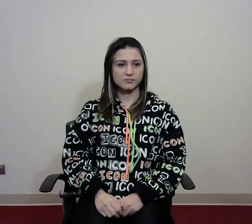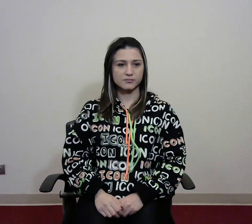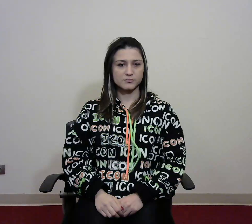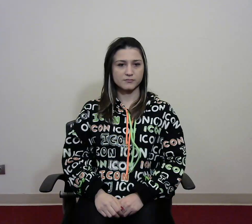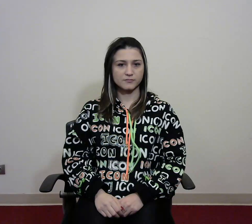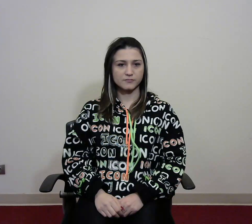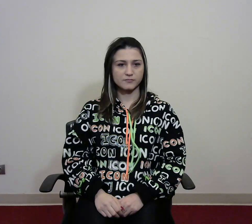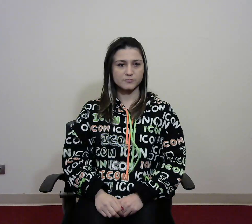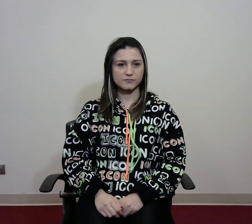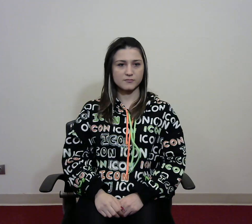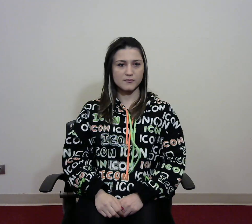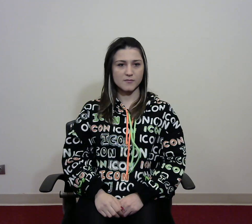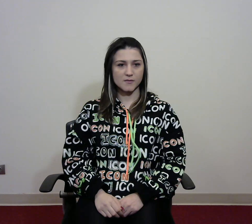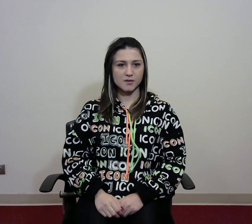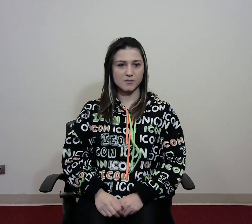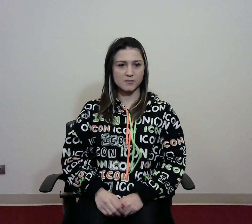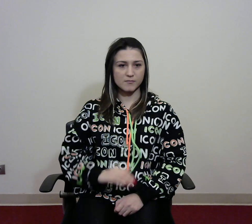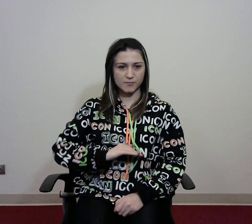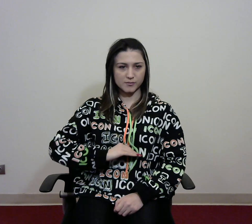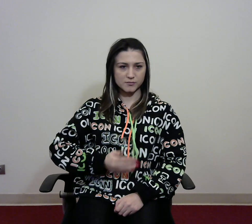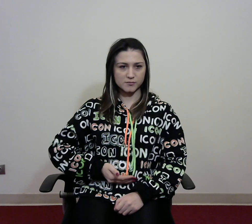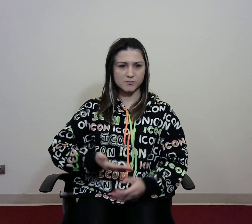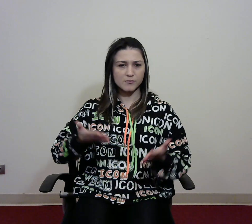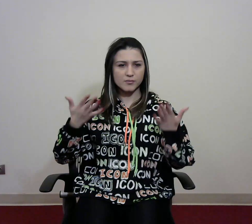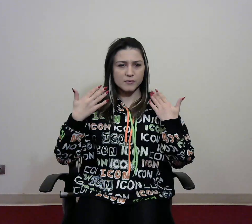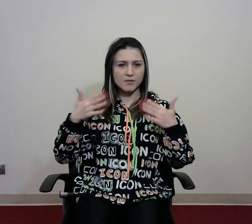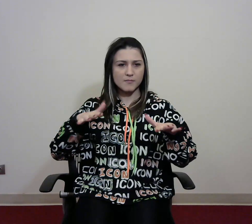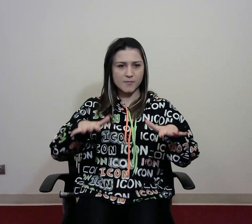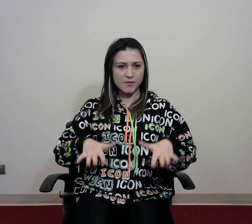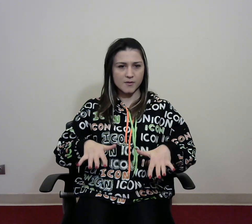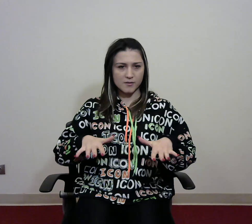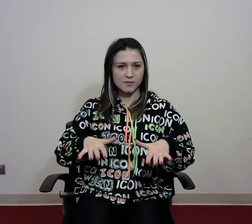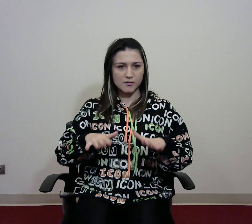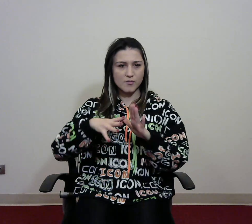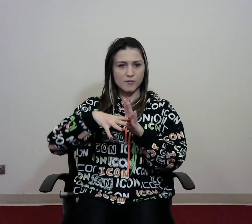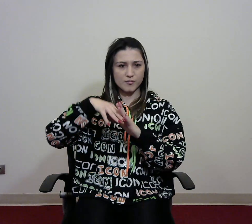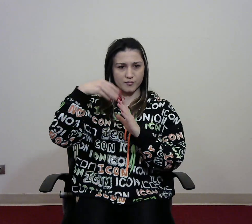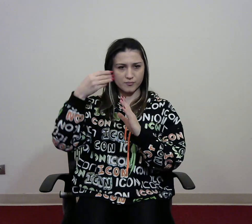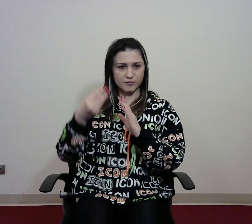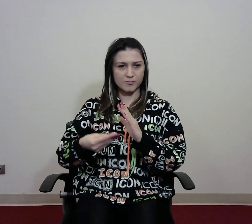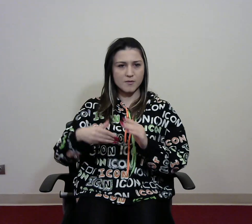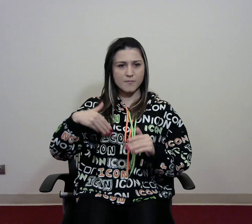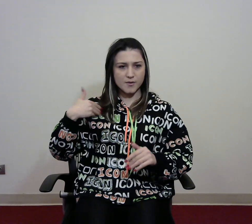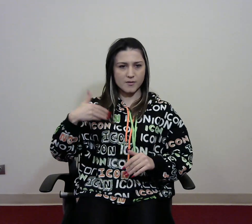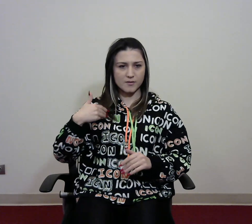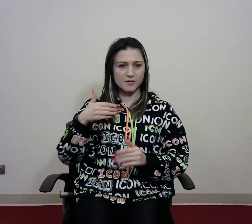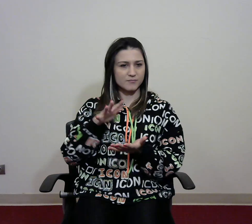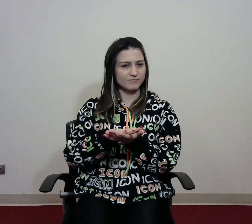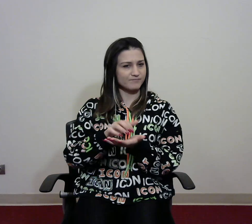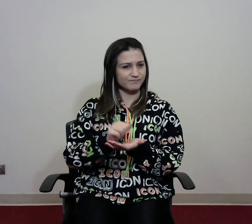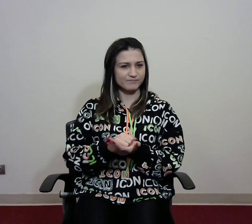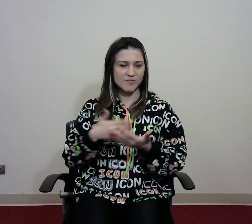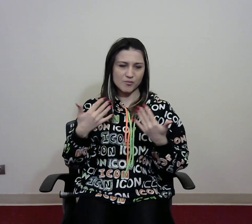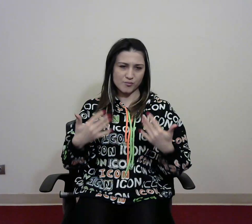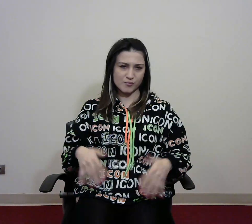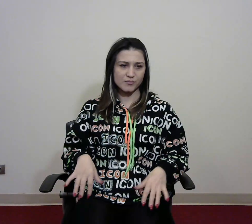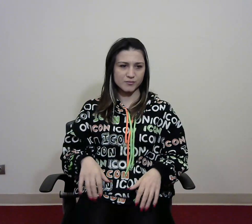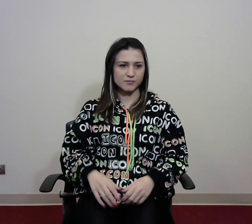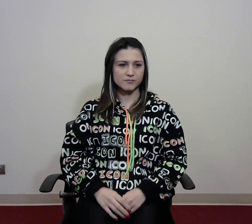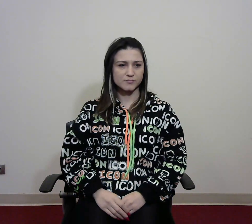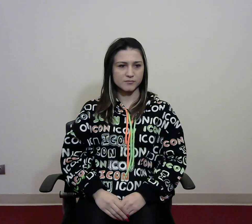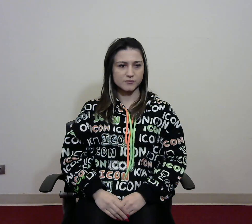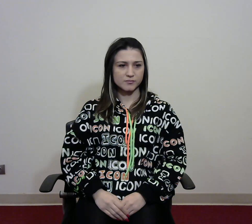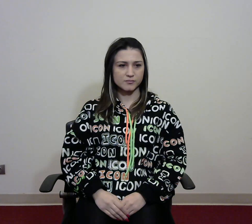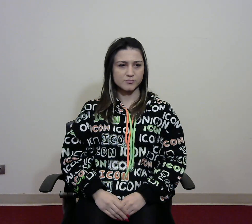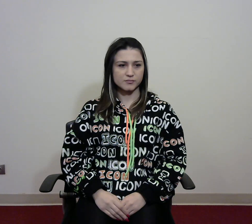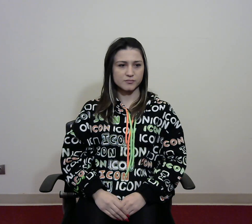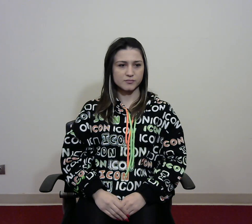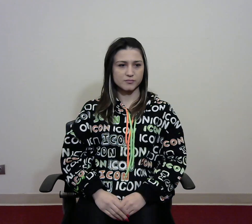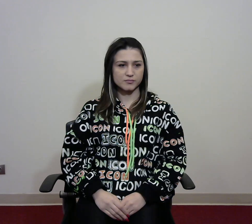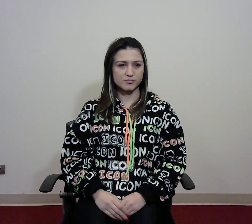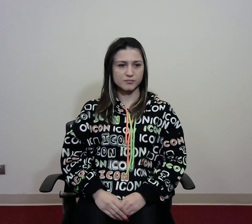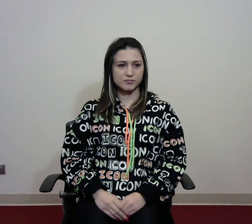Bağda yerə düşən meyvələr xarab olmuşdu